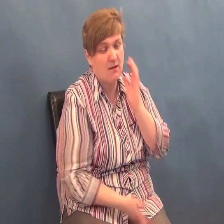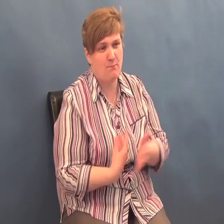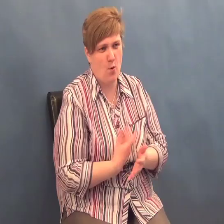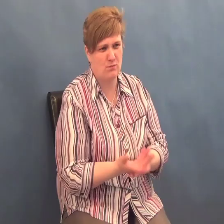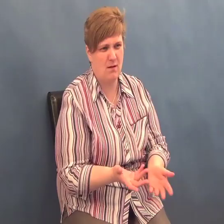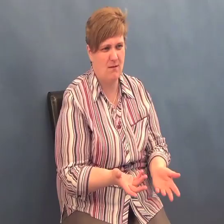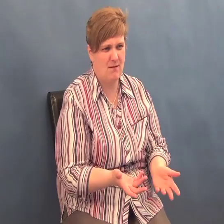Po co?